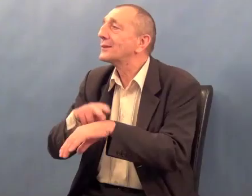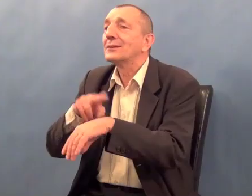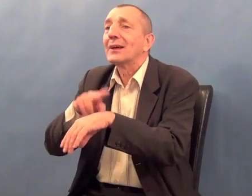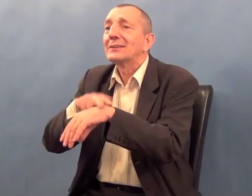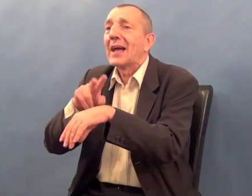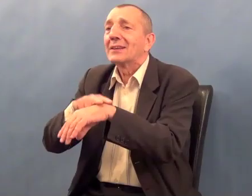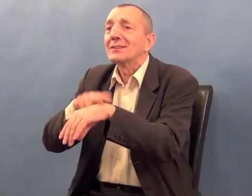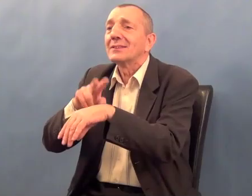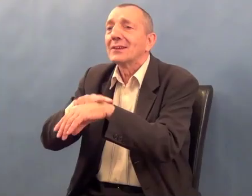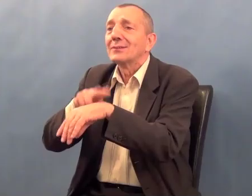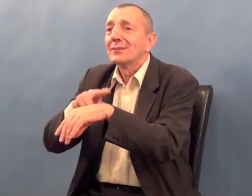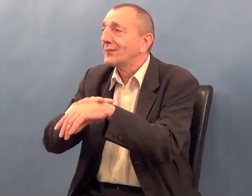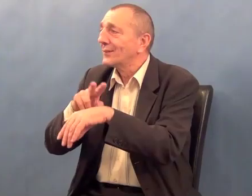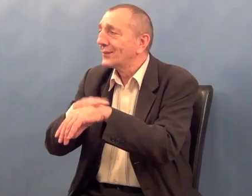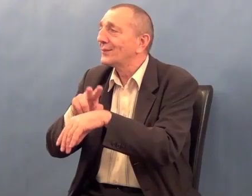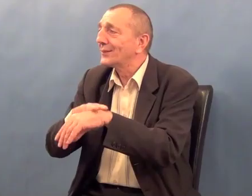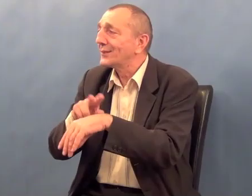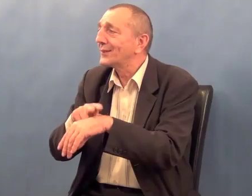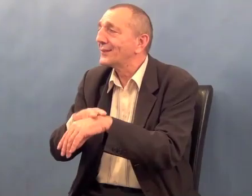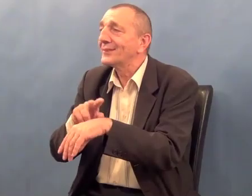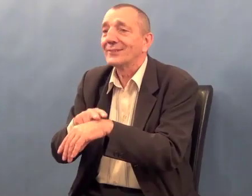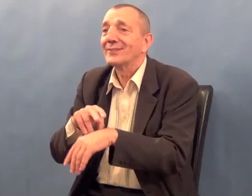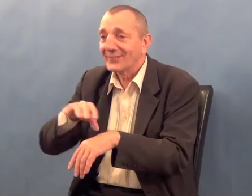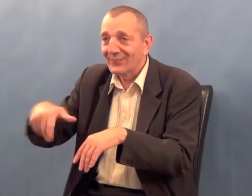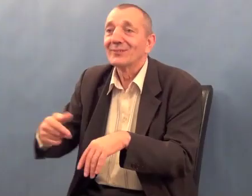Zegar, zegar...